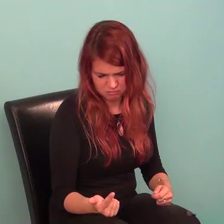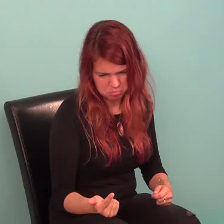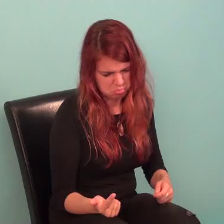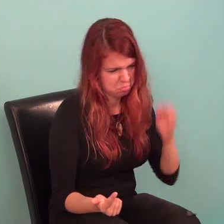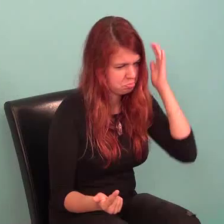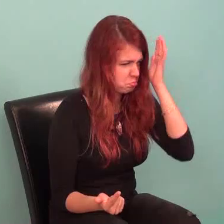Zastanawia się.